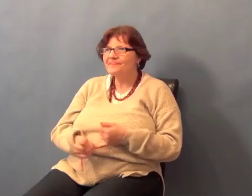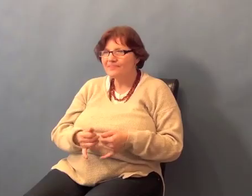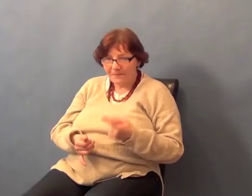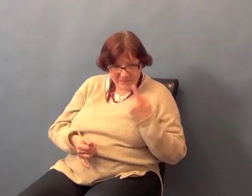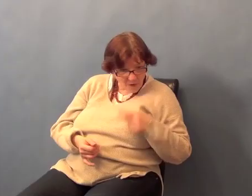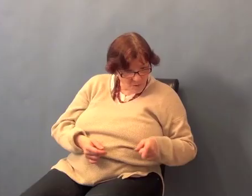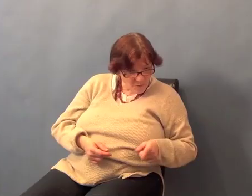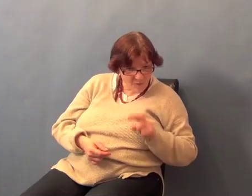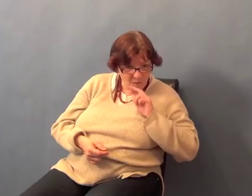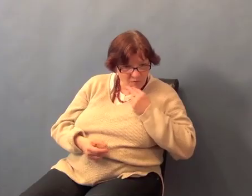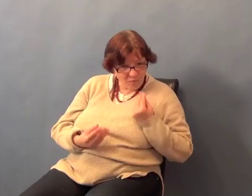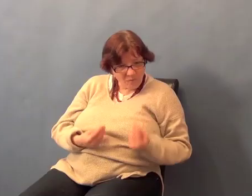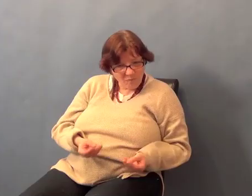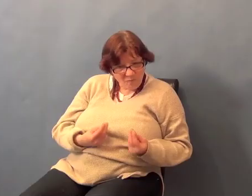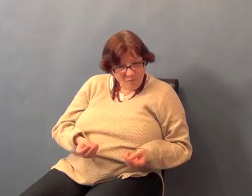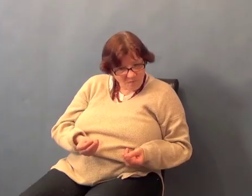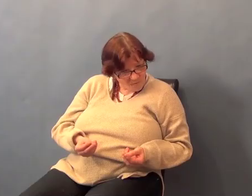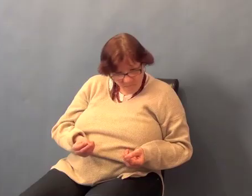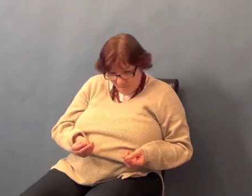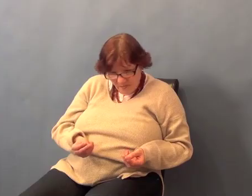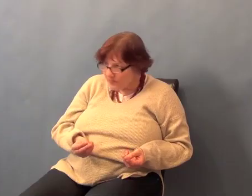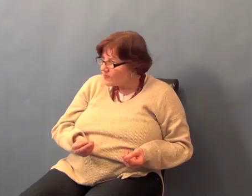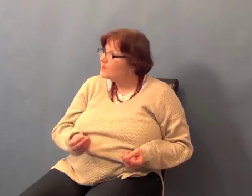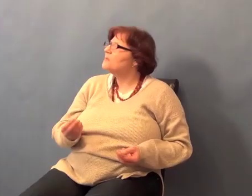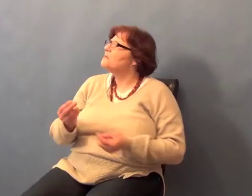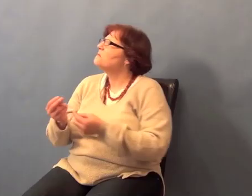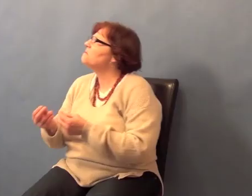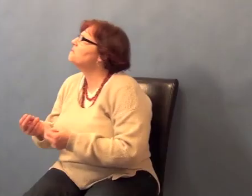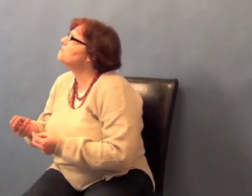Zauważyło wspaniałe gruszki.